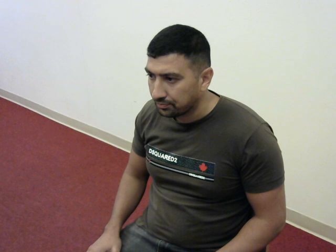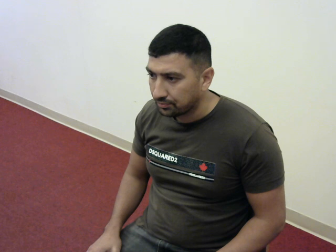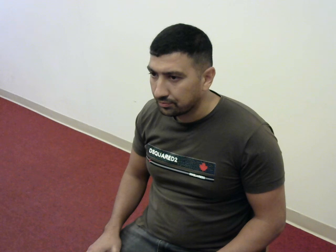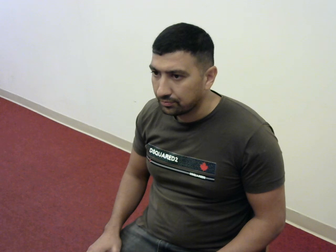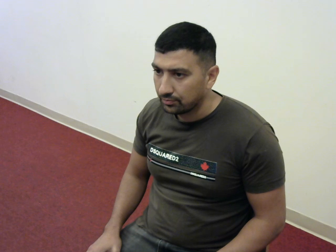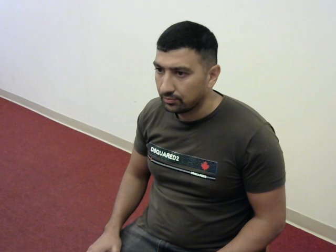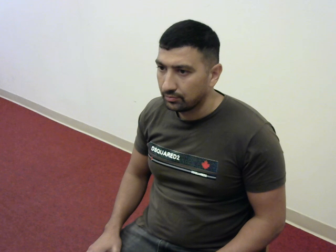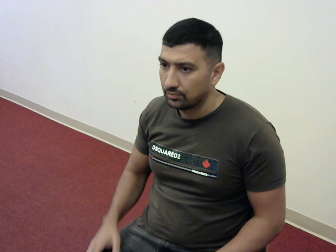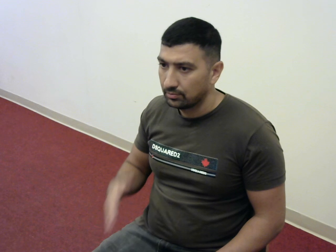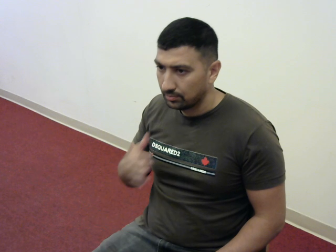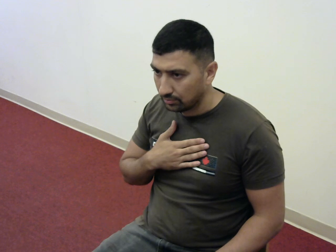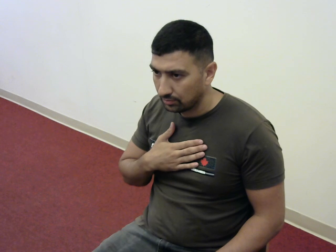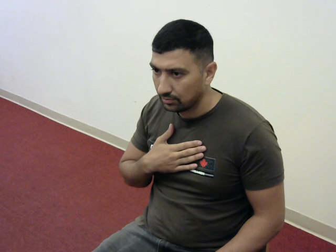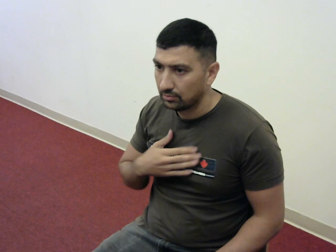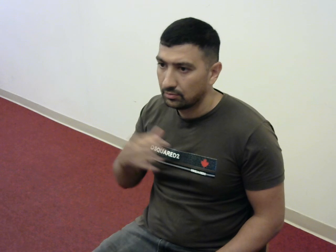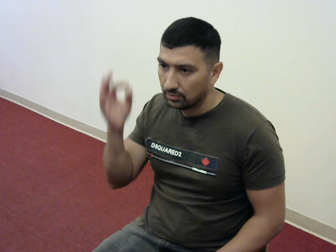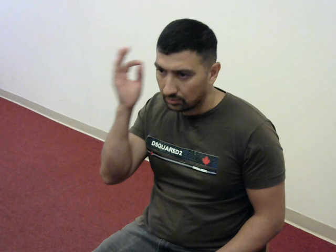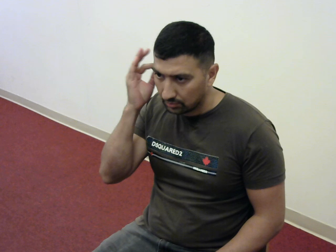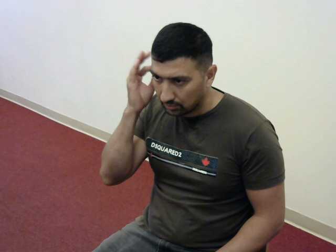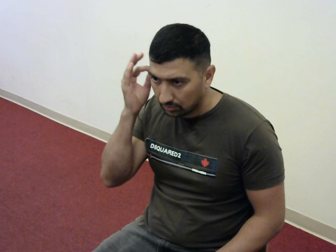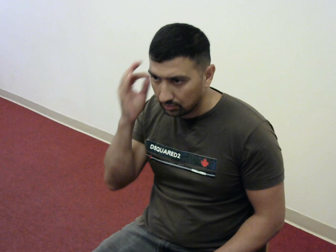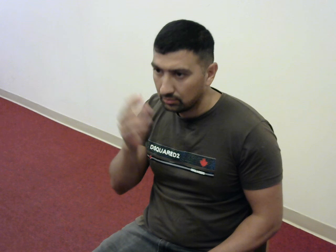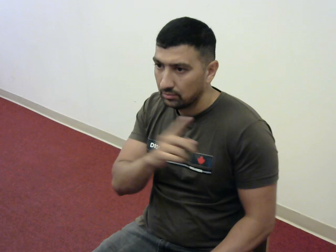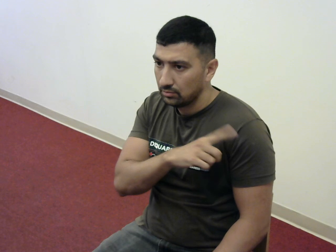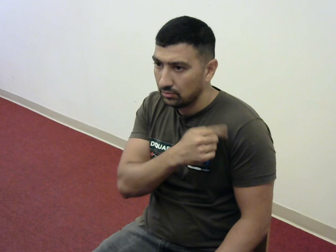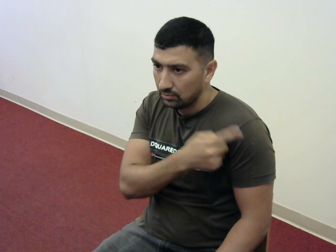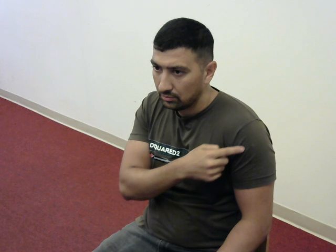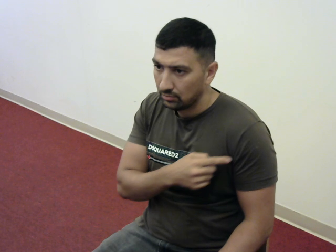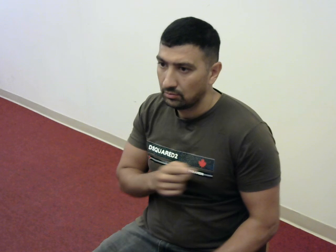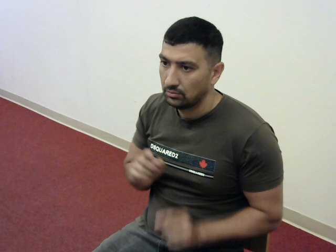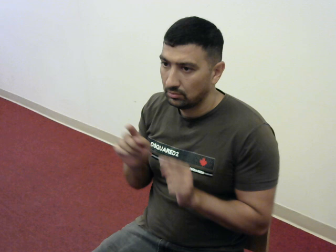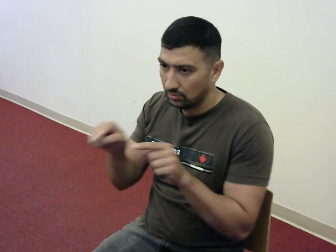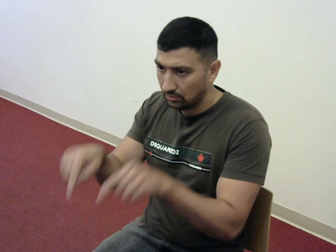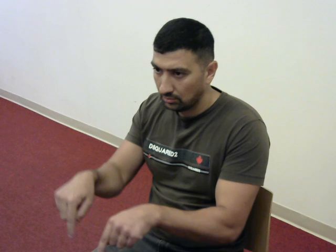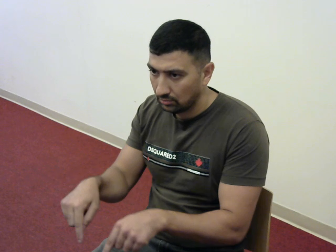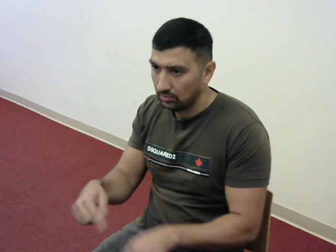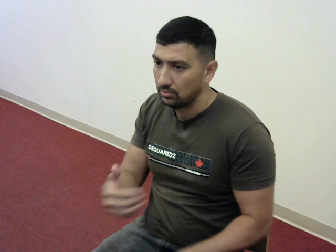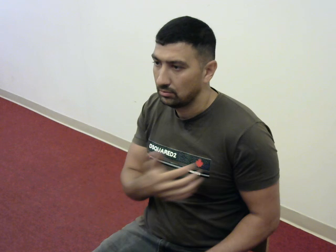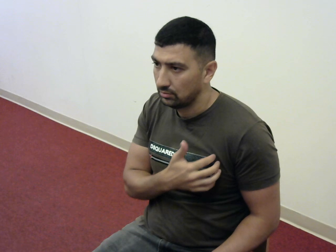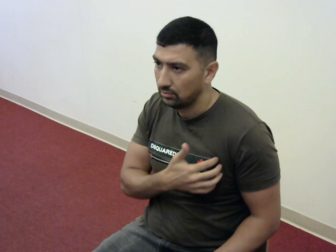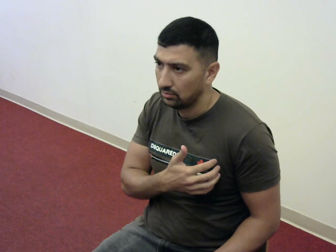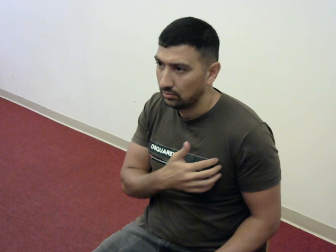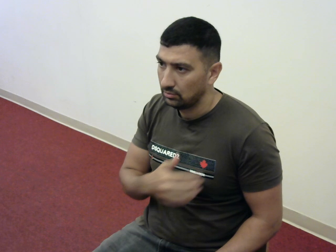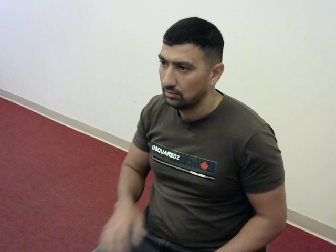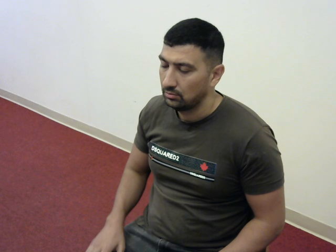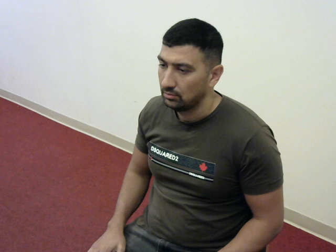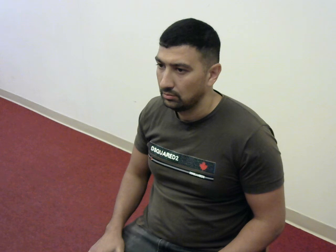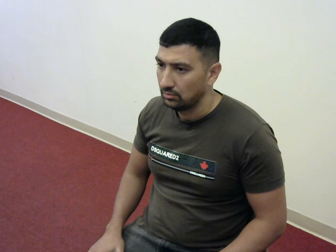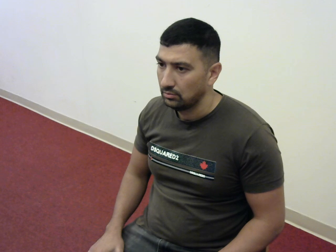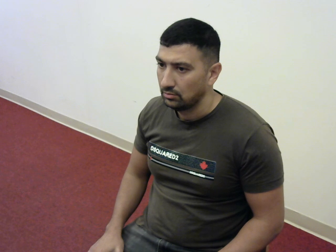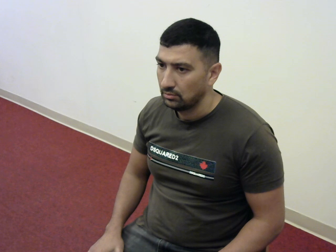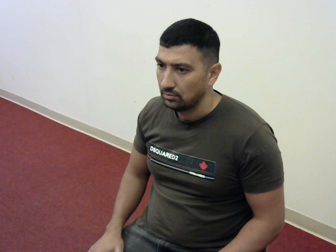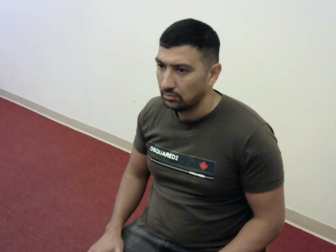Mən tibb məntəqəsinə müraciət etmək istərdim